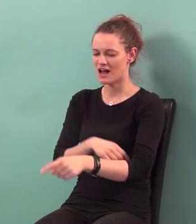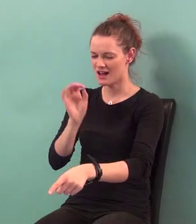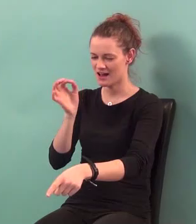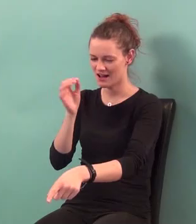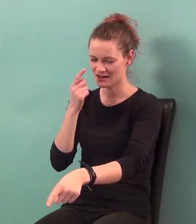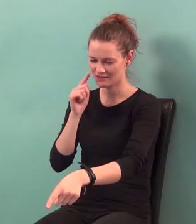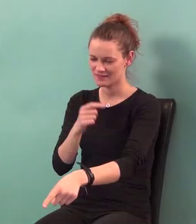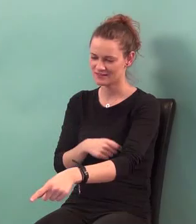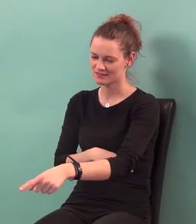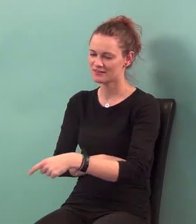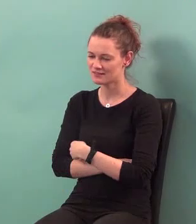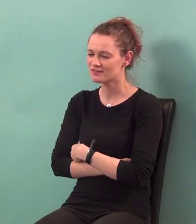Faktycznie, nie zauważyłam.